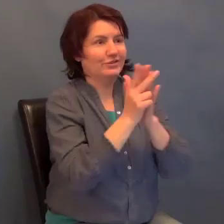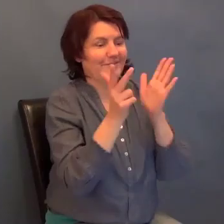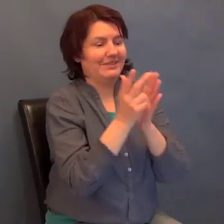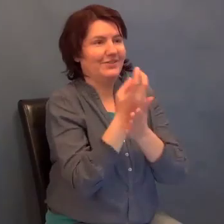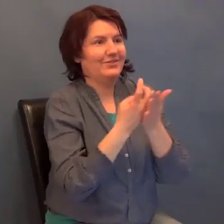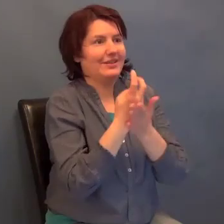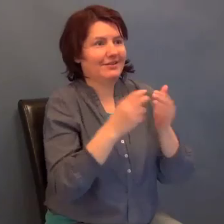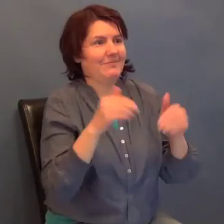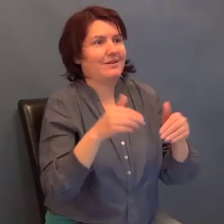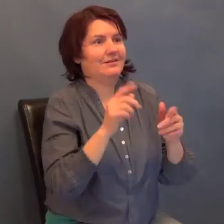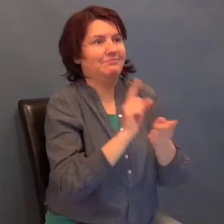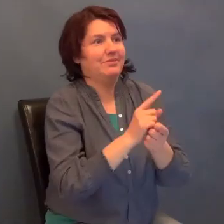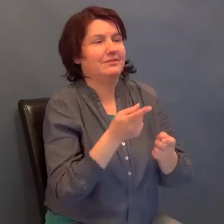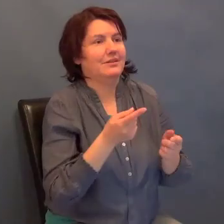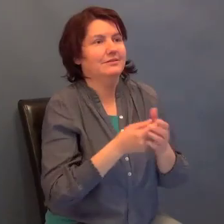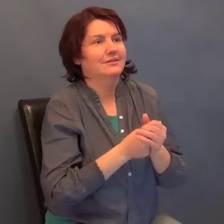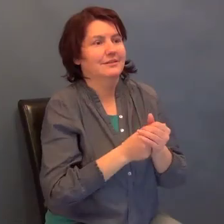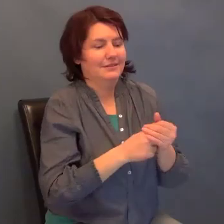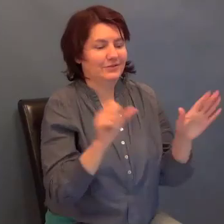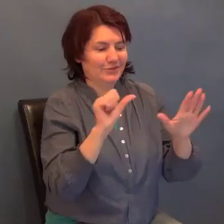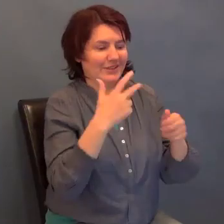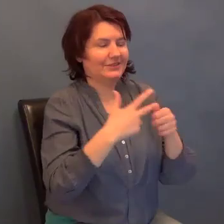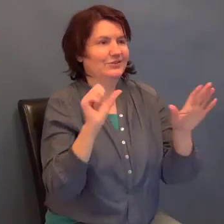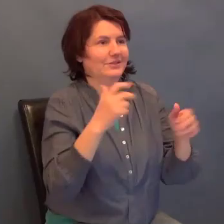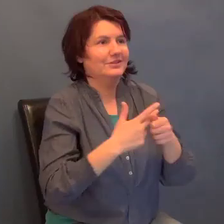Możemy spotkać się osiemnastego lutego o szóstej trzydzieści.